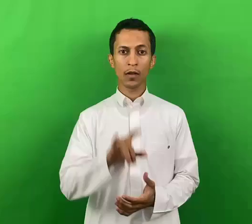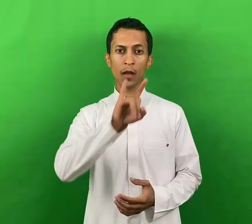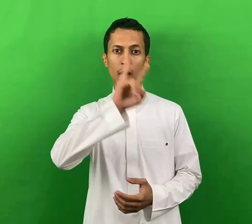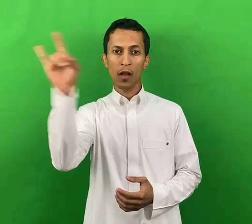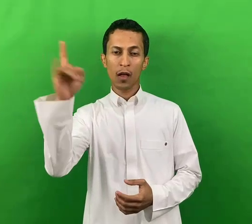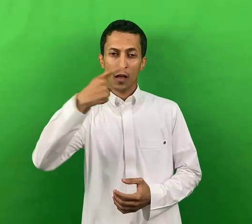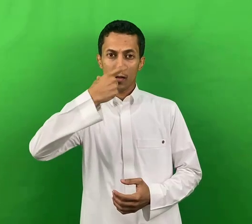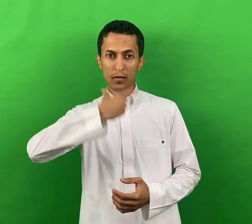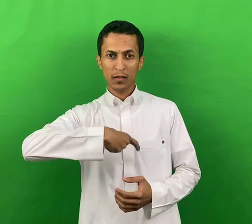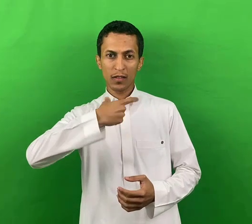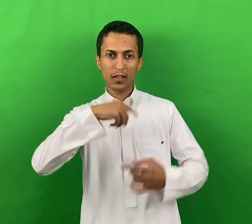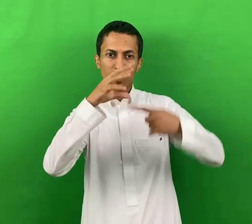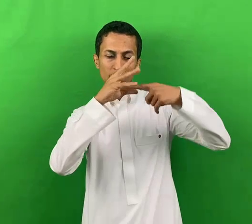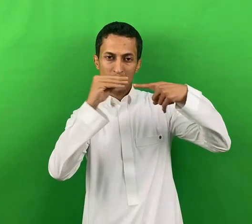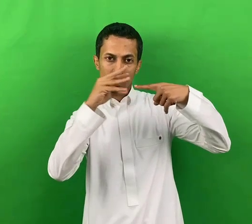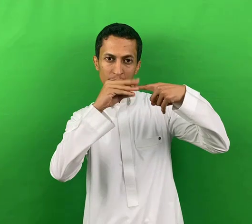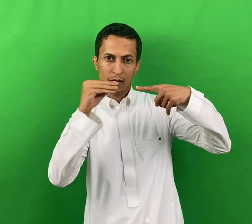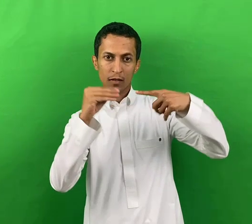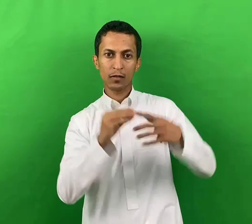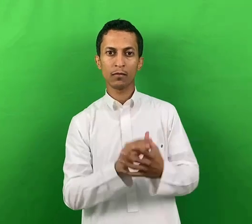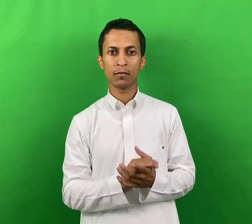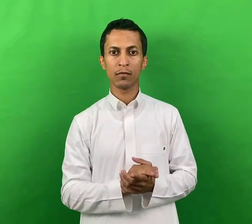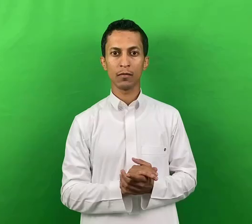لا تجعلنا من القانطين